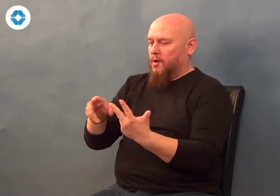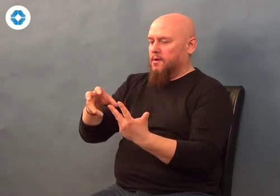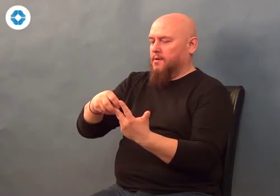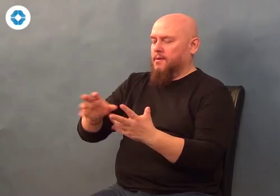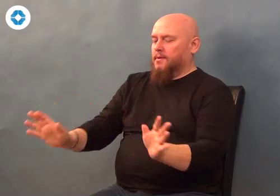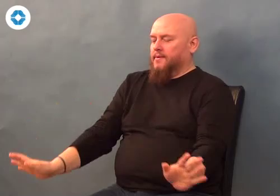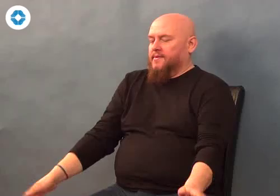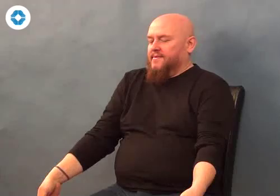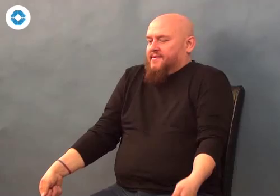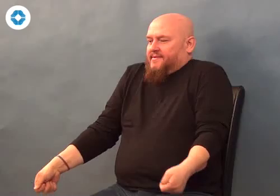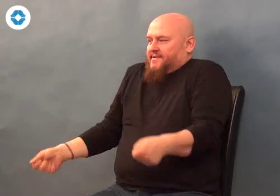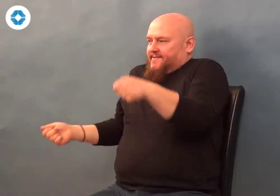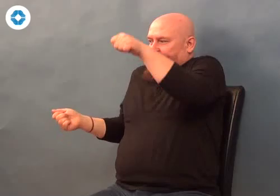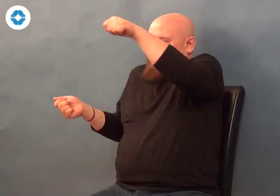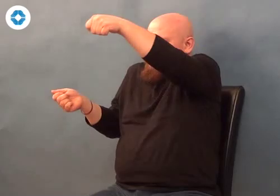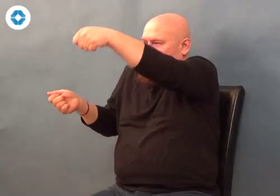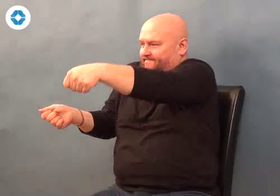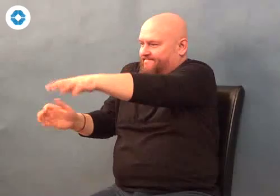Bierze jeden z nich, stawia na rowerze i już.